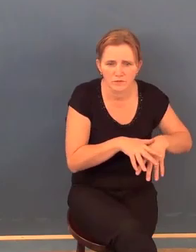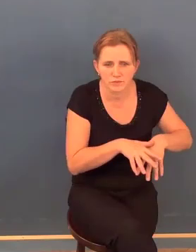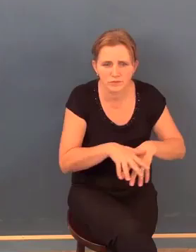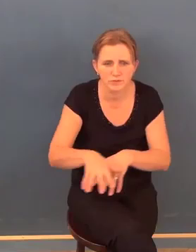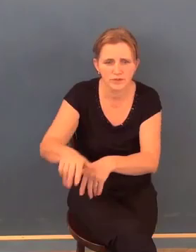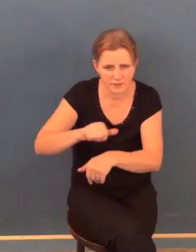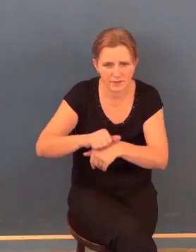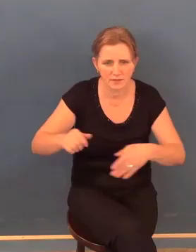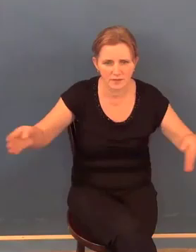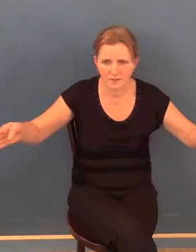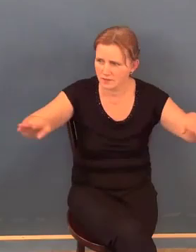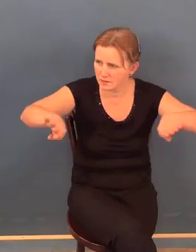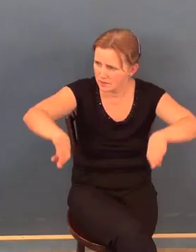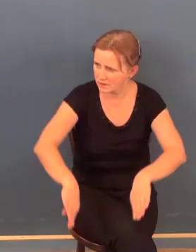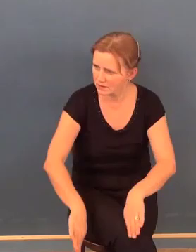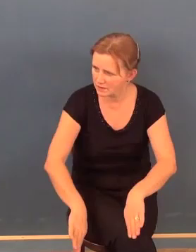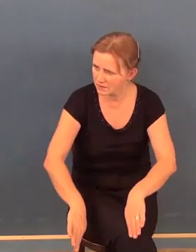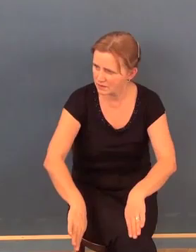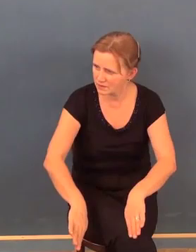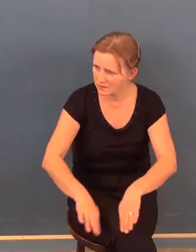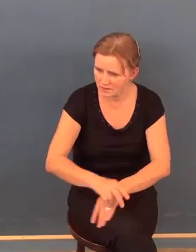Rzeka tworzy rów.